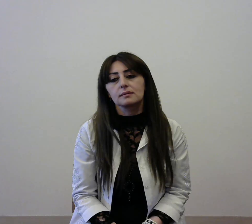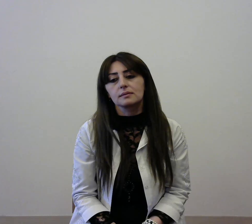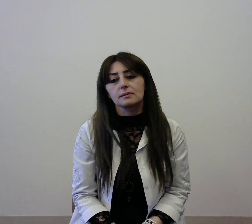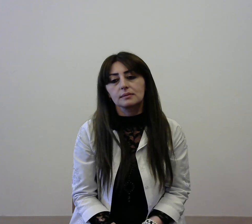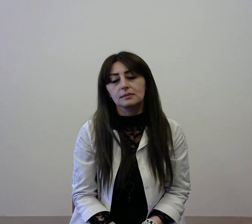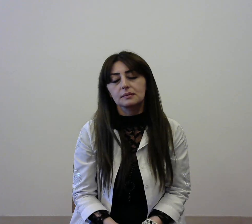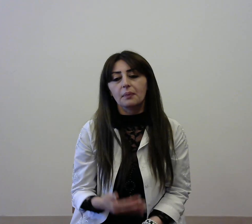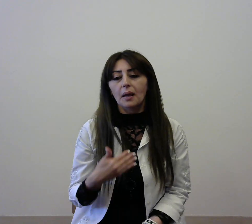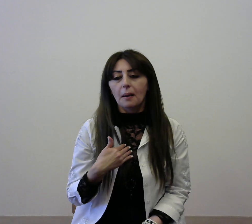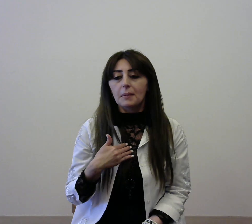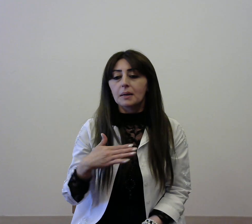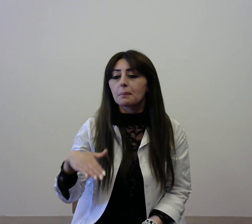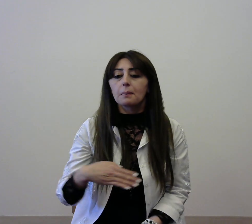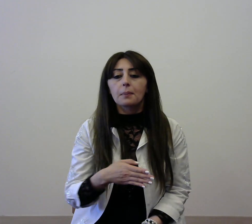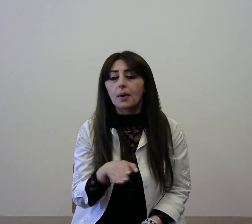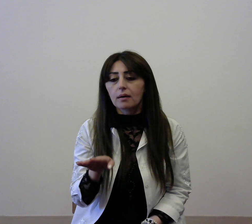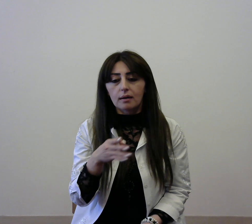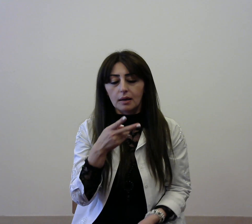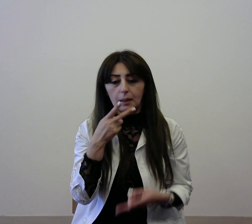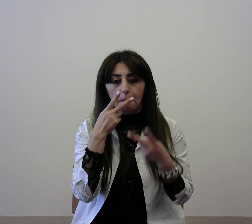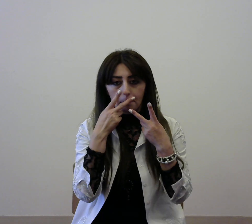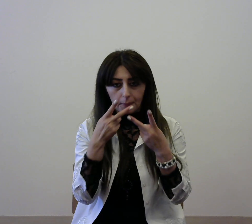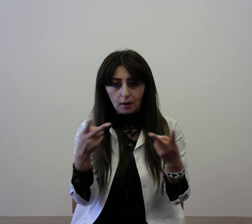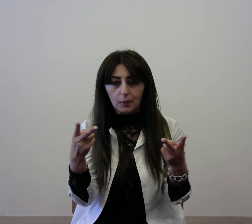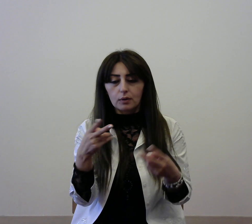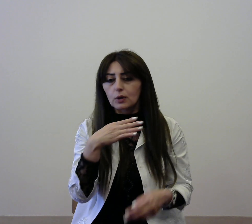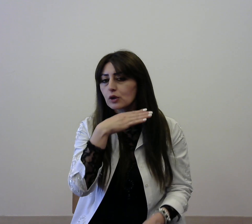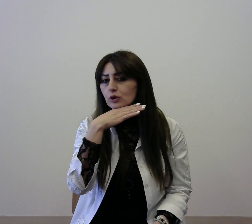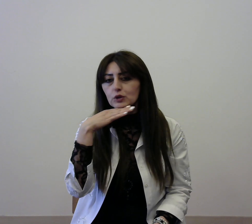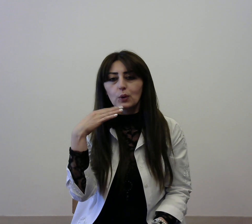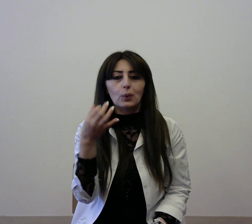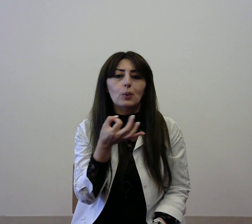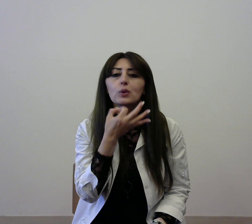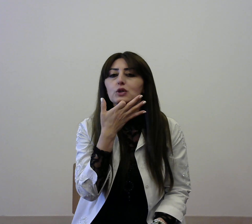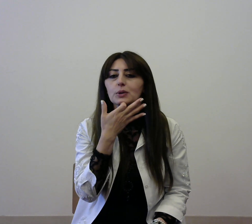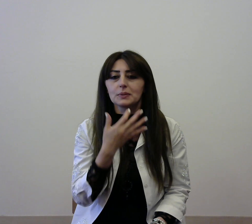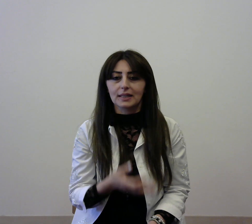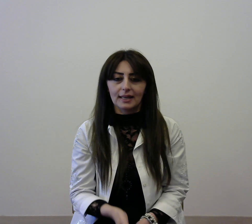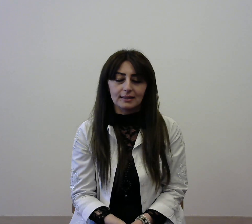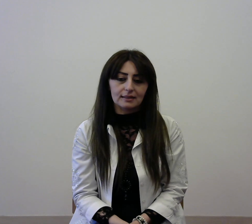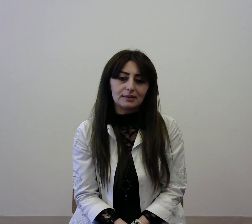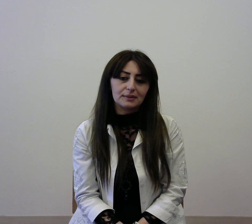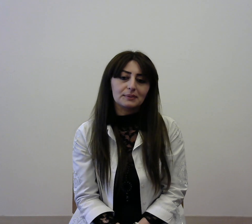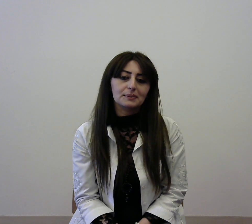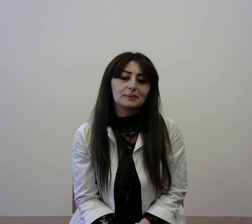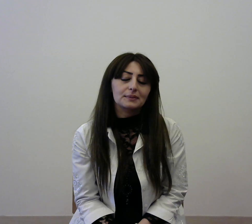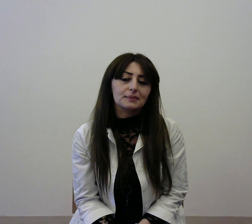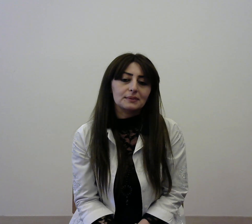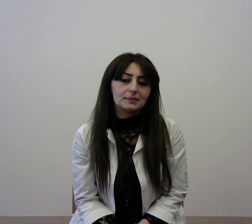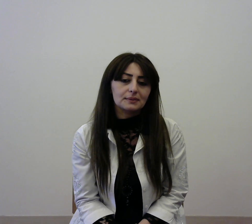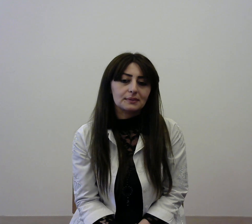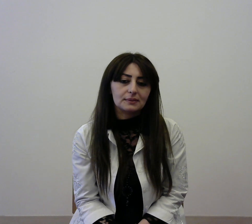Mənim balıqlara baxmaqdan çox xoşum gəlir